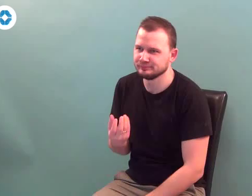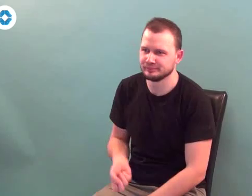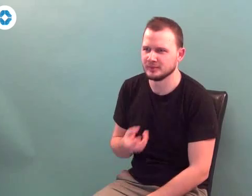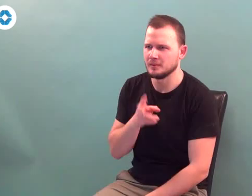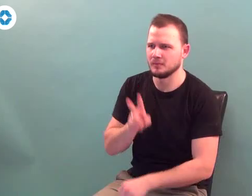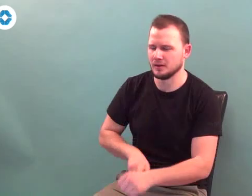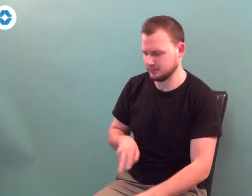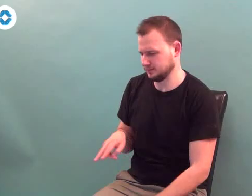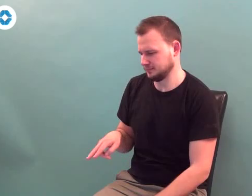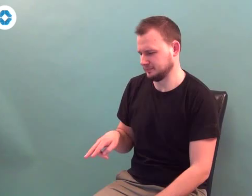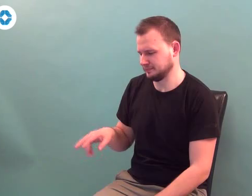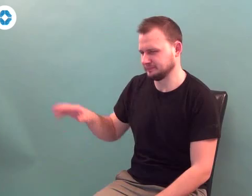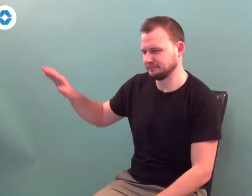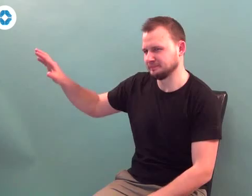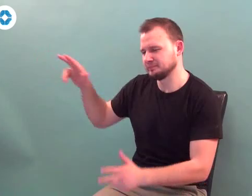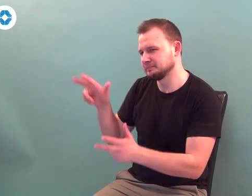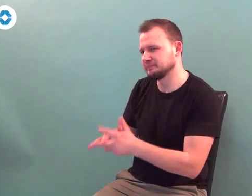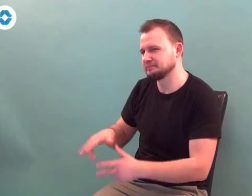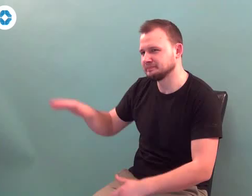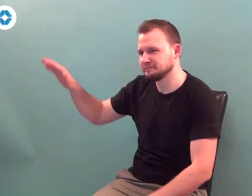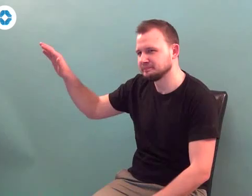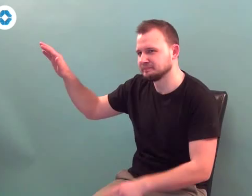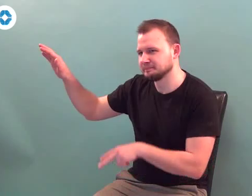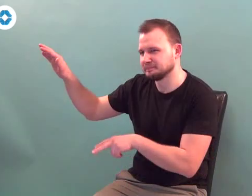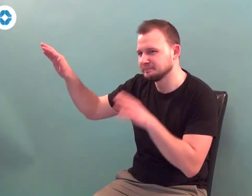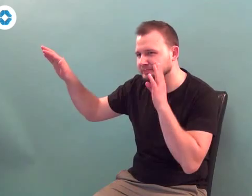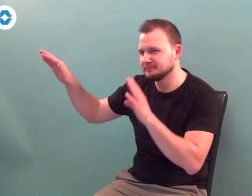Policjant przygląda mu się, podnosi rękę do góry i stoi ciągle za chłopcem.